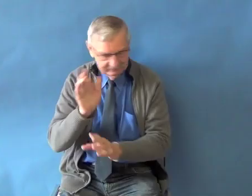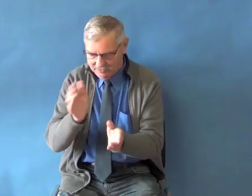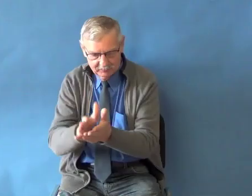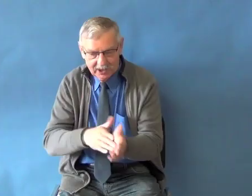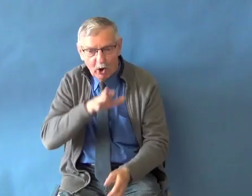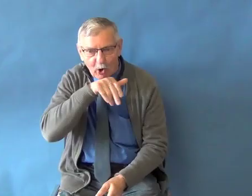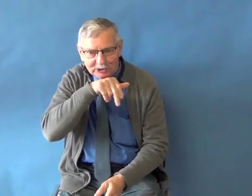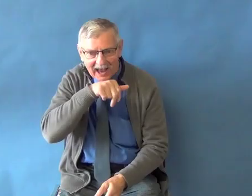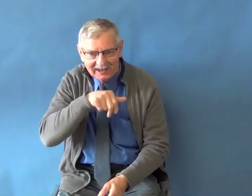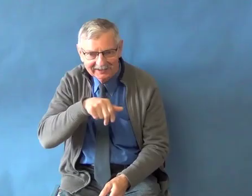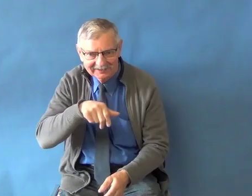Koza, koza.